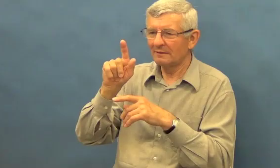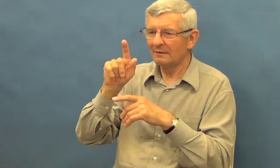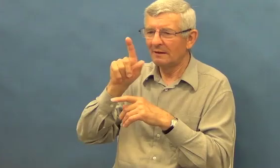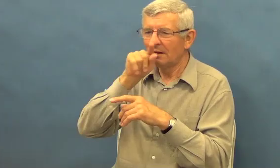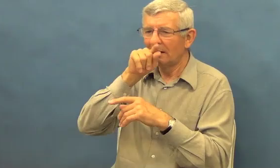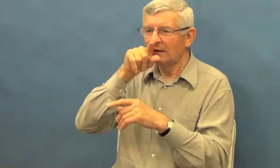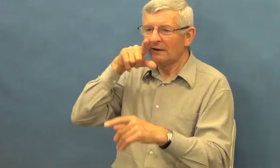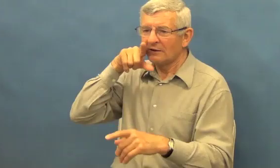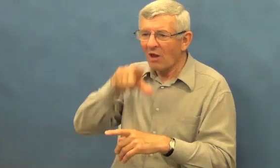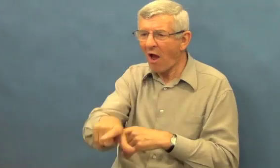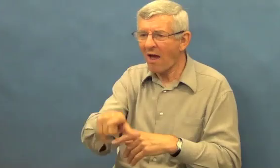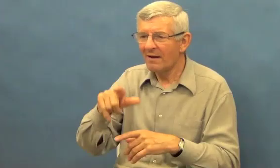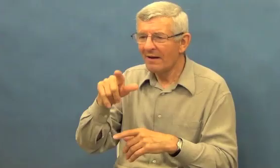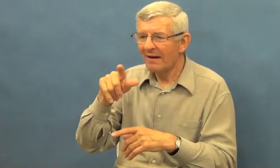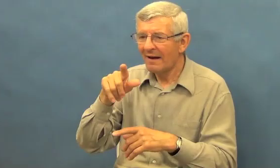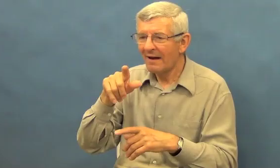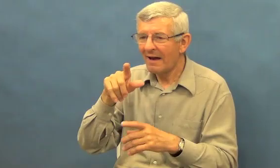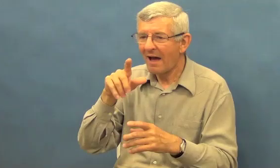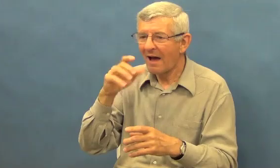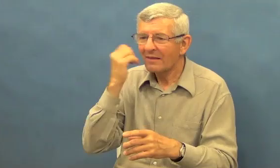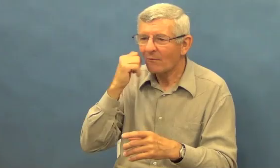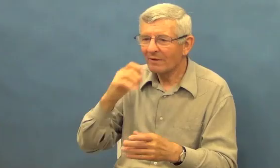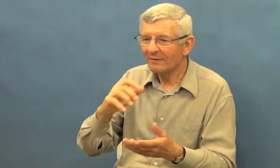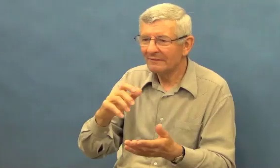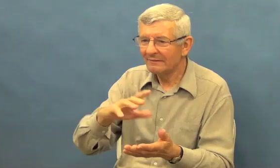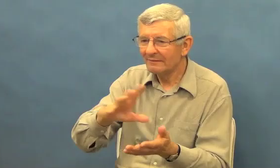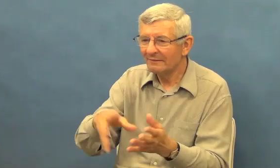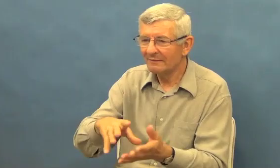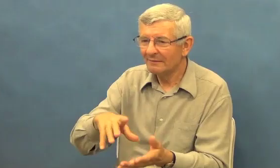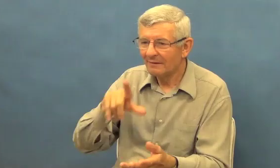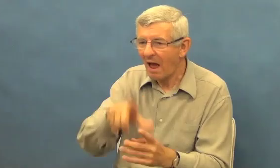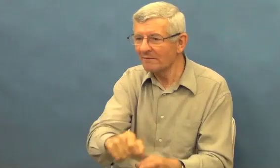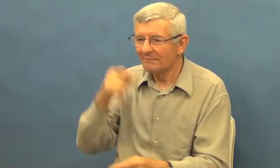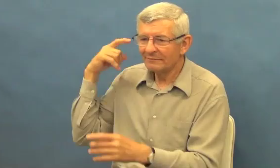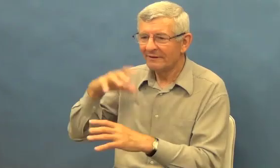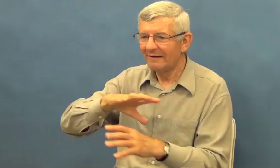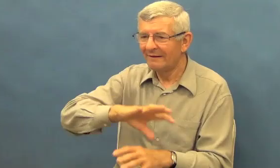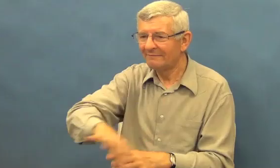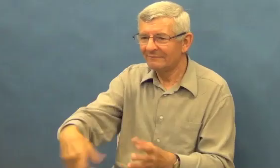Ptak dziobie owoce, wszystkie owoce zjada, kradnie.